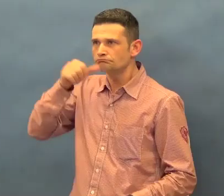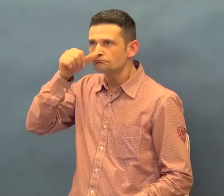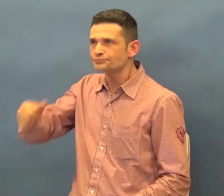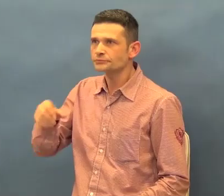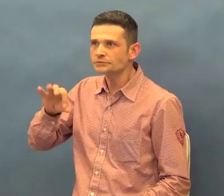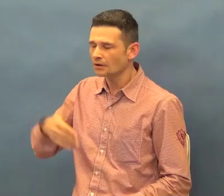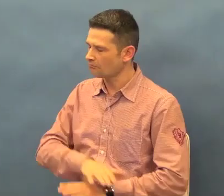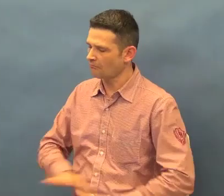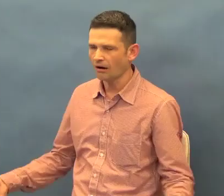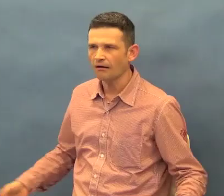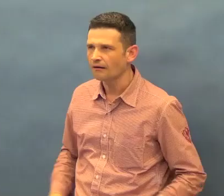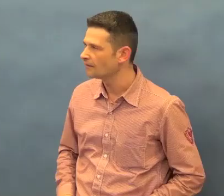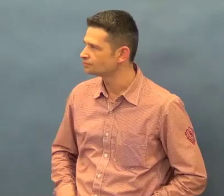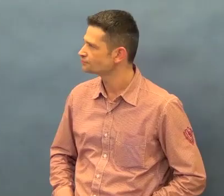Nie dałbym rady tego zamigać w SJM